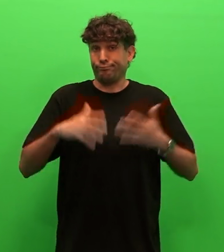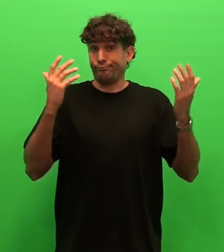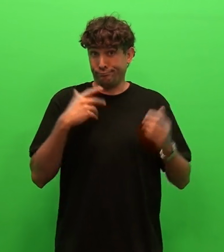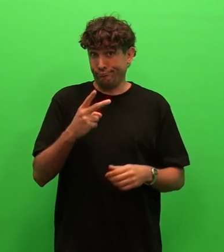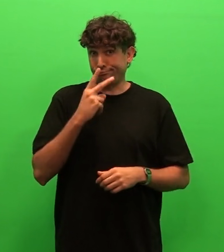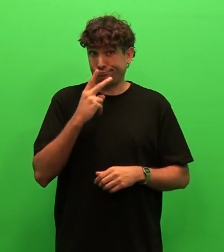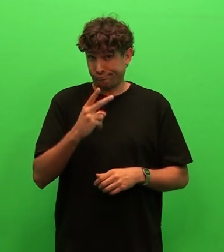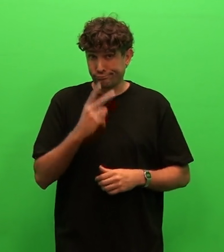Clar, sí que fumo!